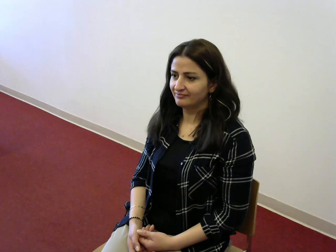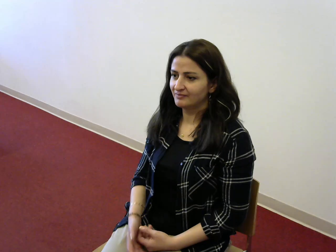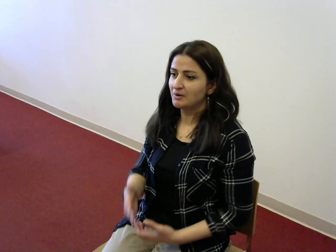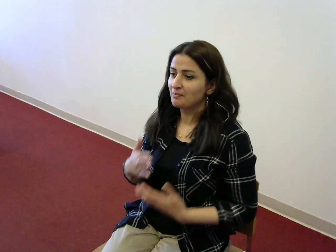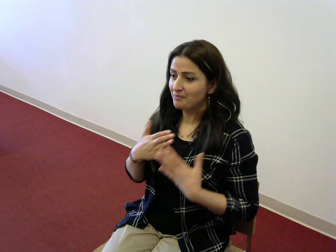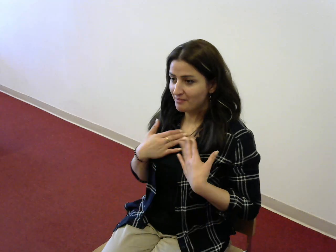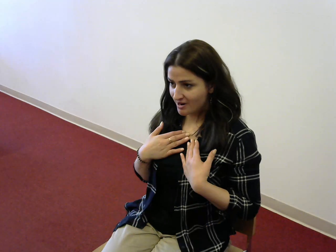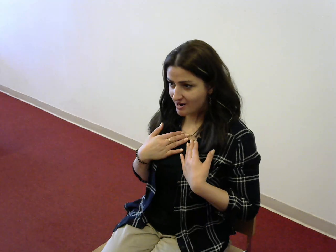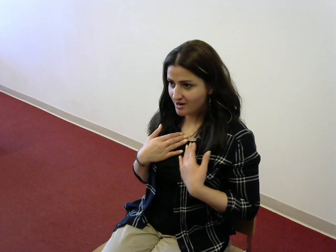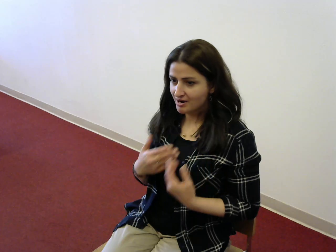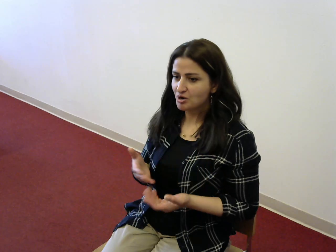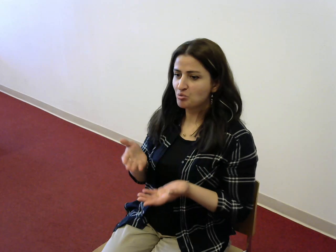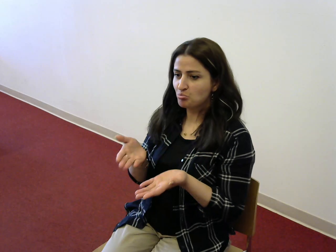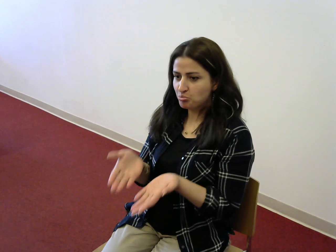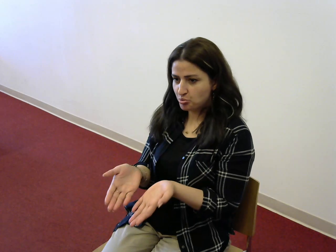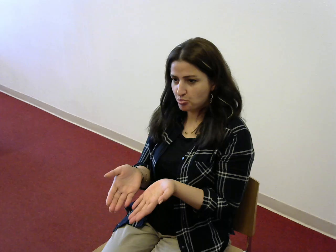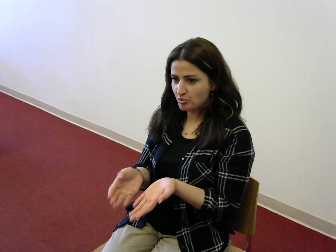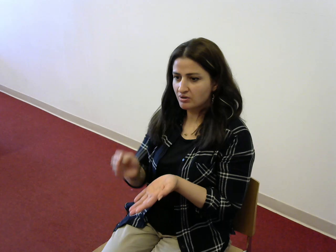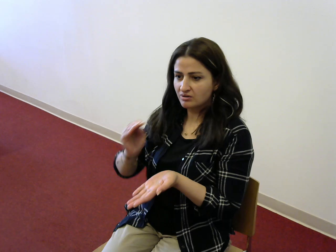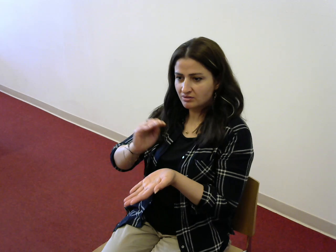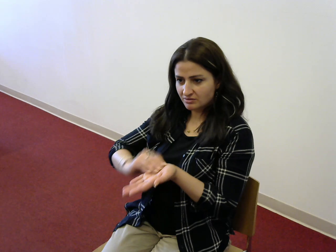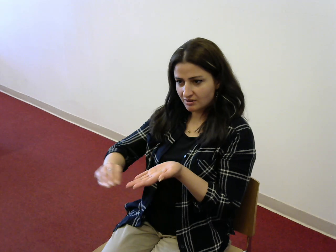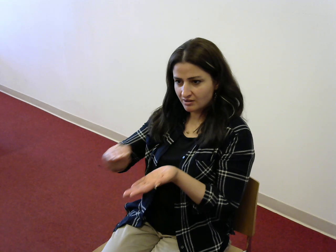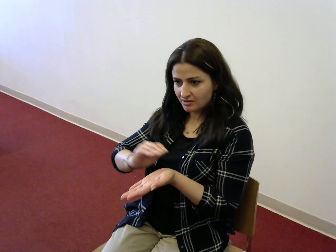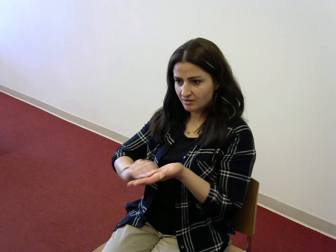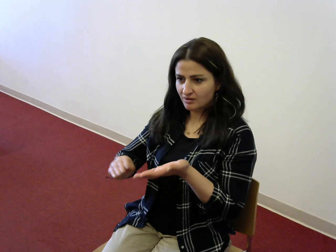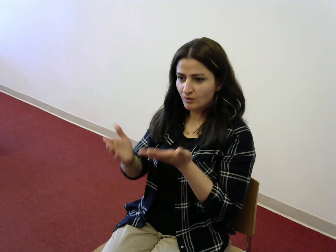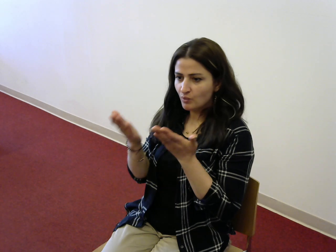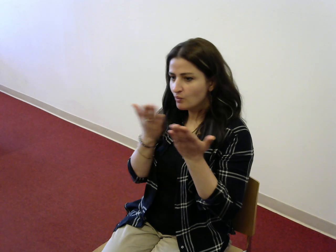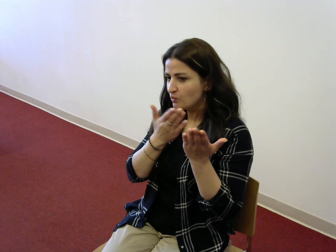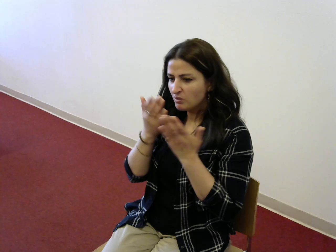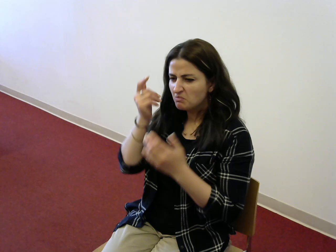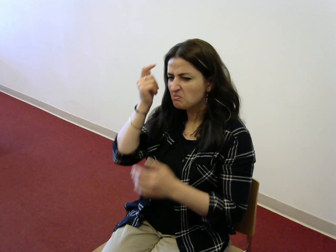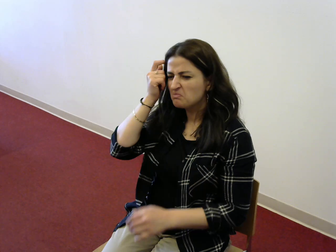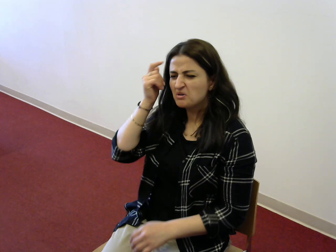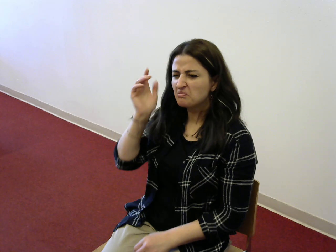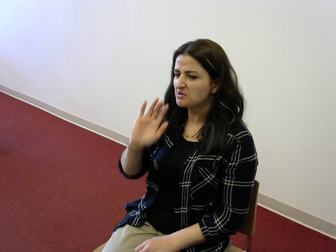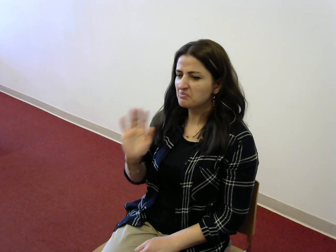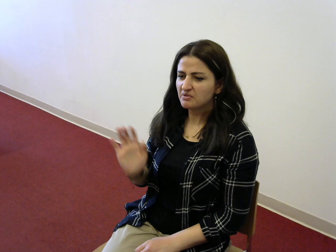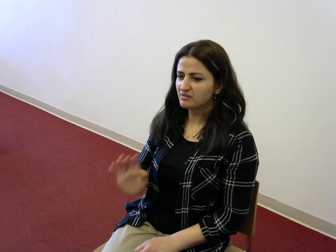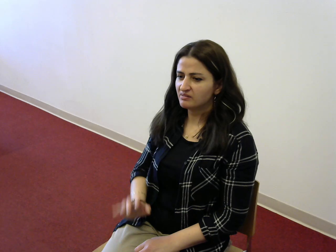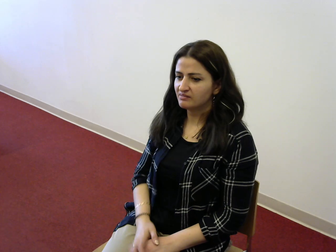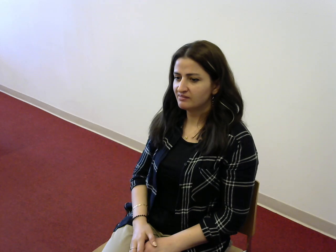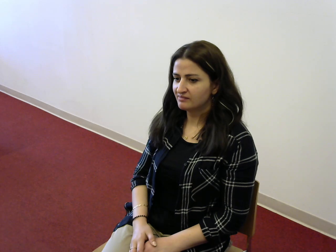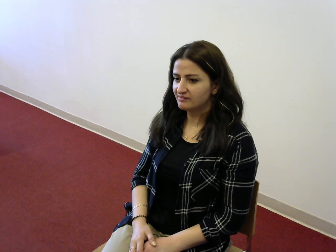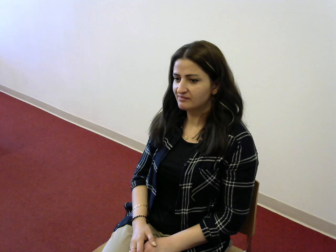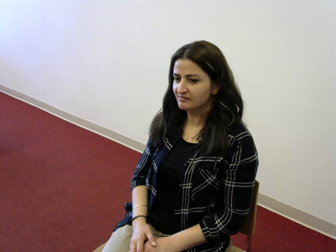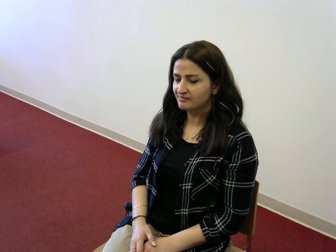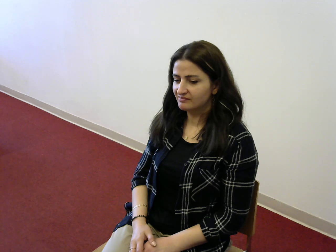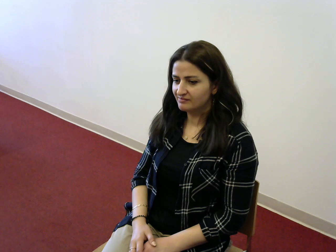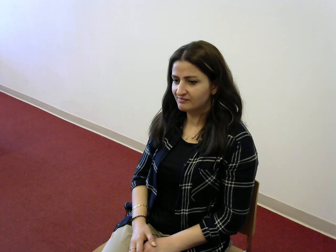Mən bu yazını oxuya bilmirəm